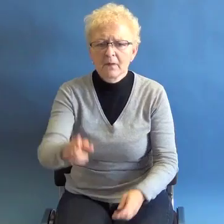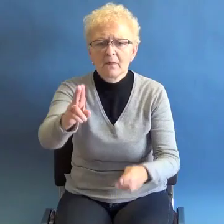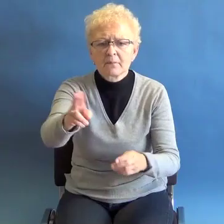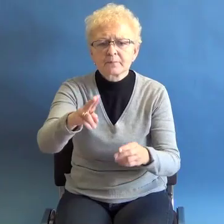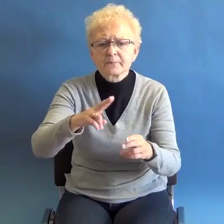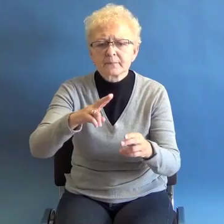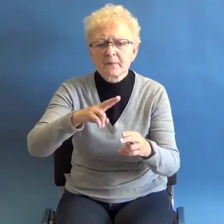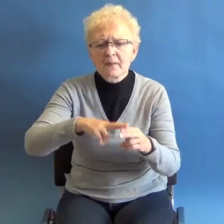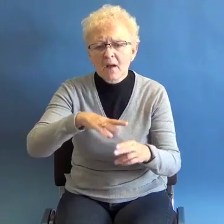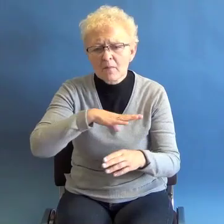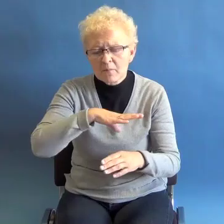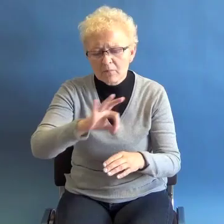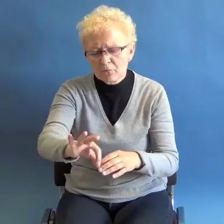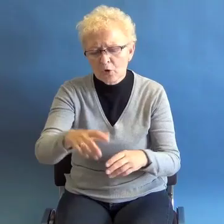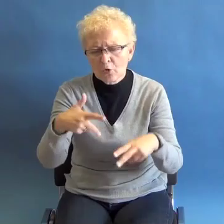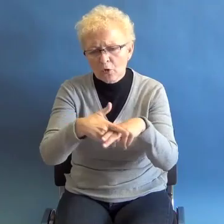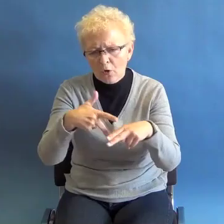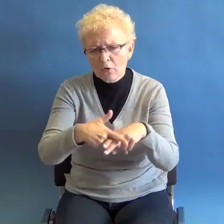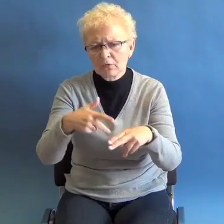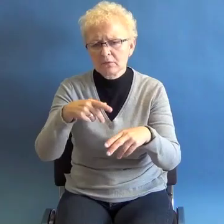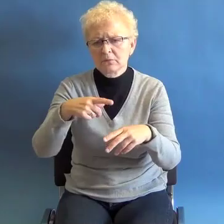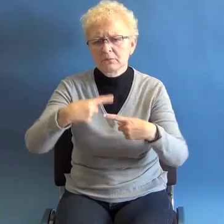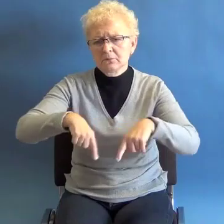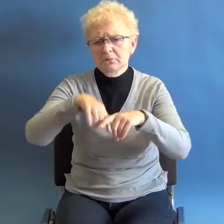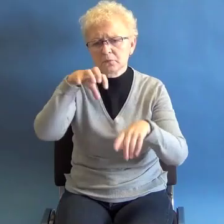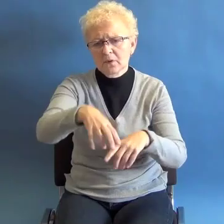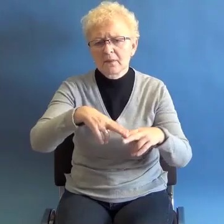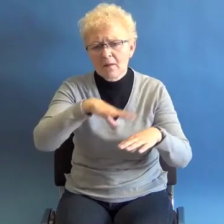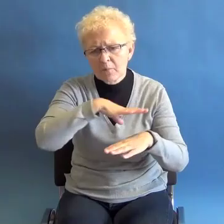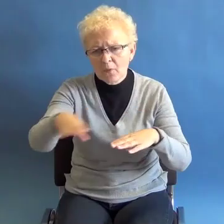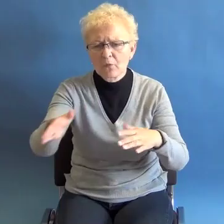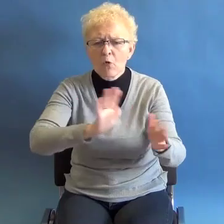Na polu można opiekować się koniem.